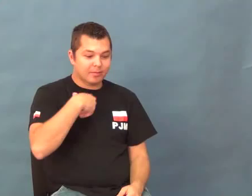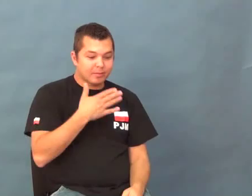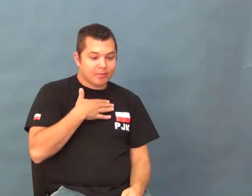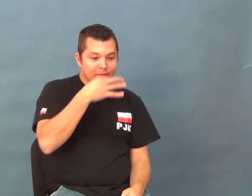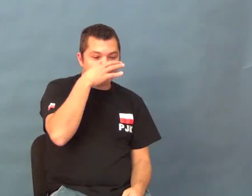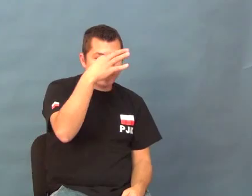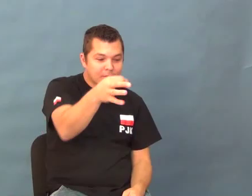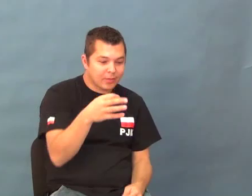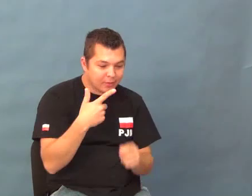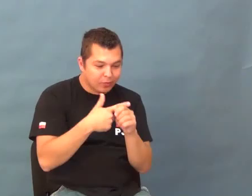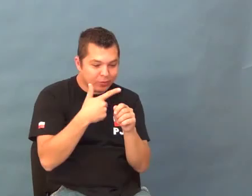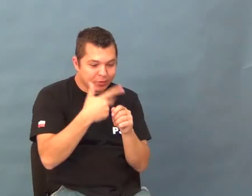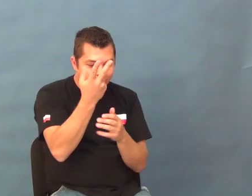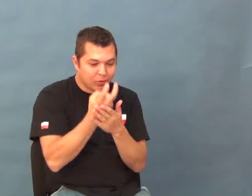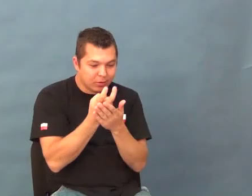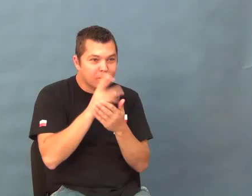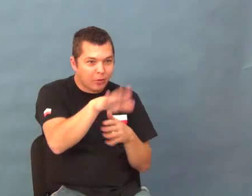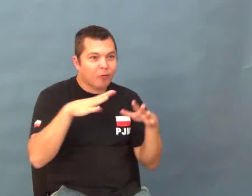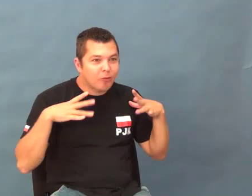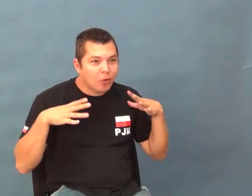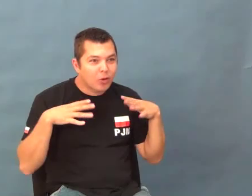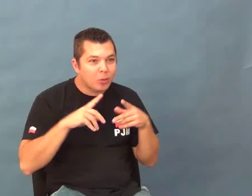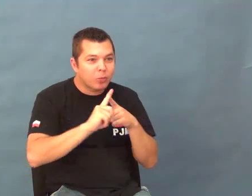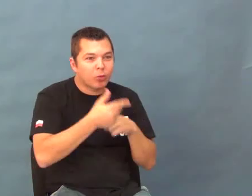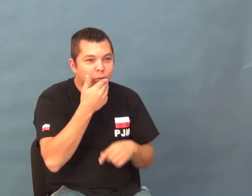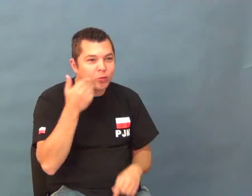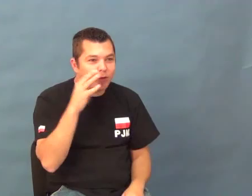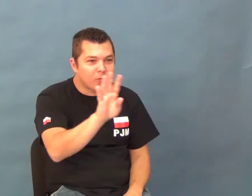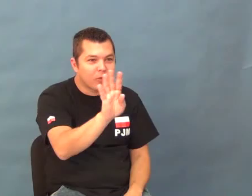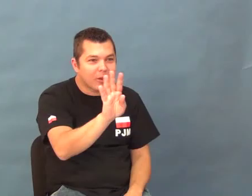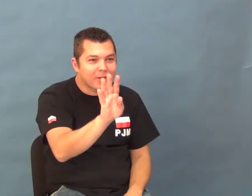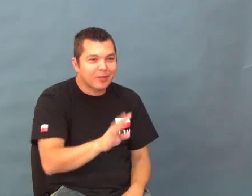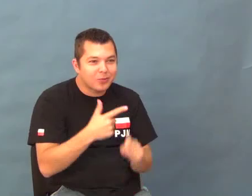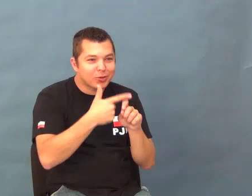Mam pytanie: czy dwudziestego trzeciego lutego masz wolne po południu o czwartej?